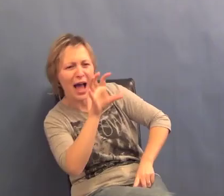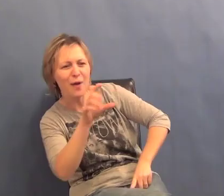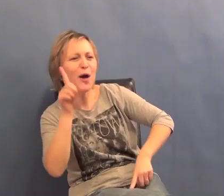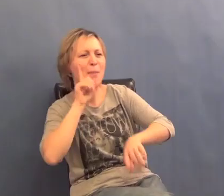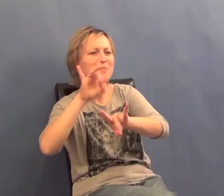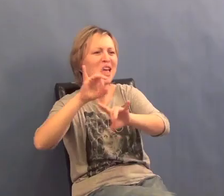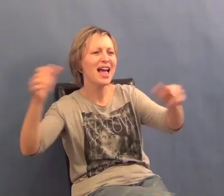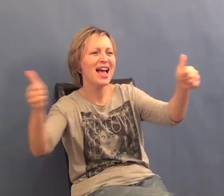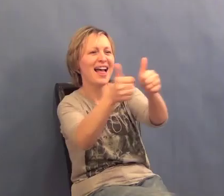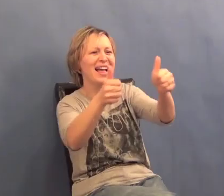A tam chłopiec podbiega do Chaplina.